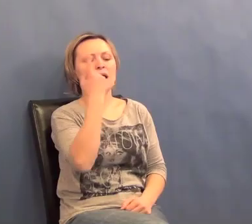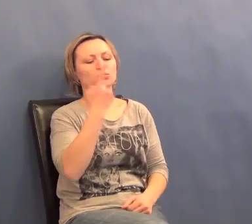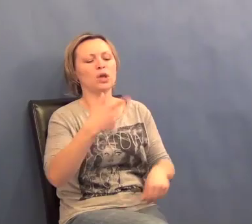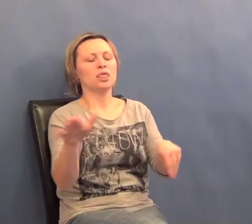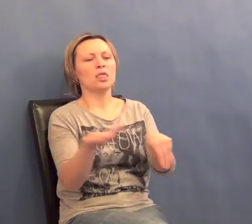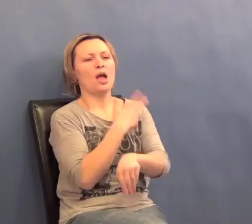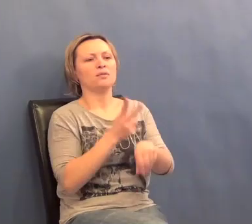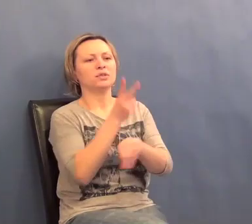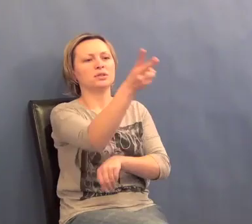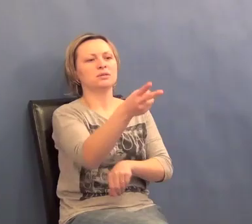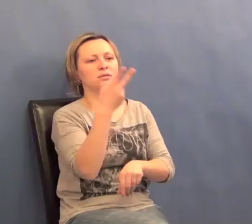Żeby się tam dostać, musisz być nago.